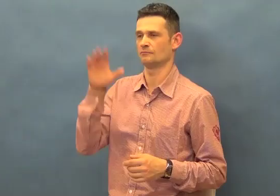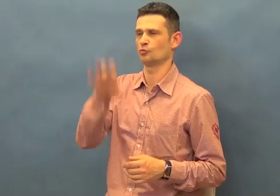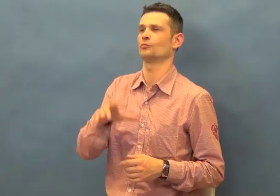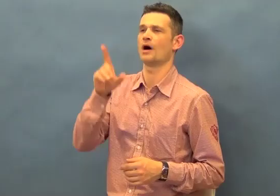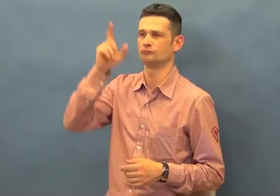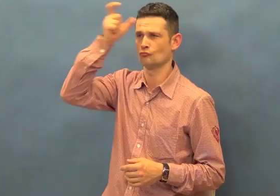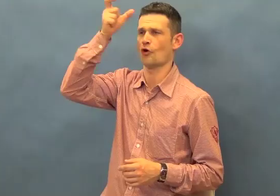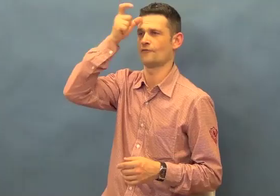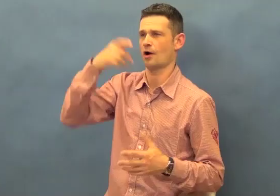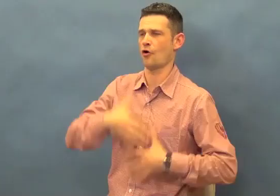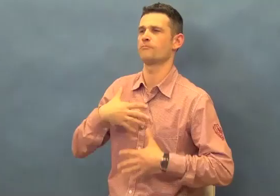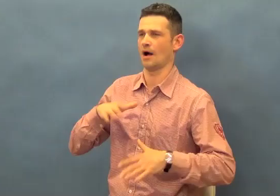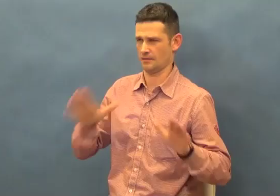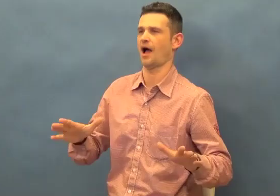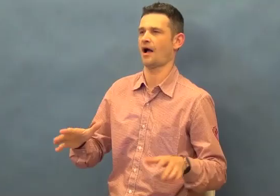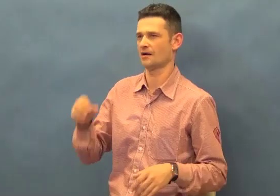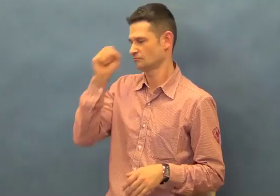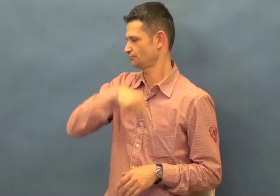Możliwość kąpieli dla ludzi.